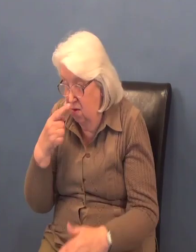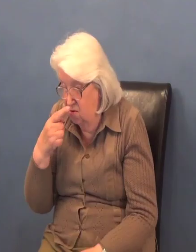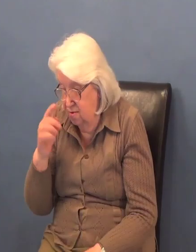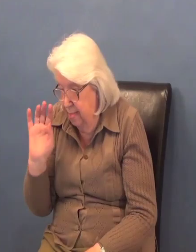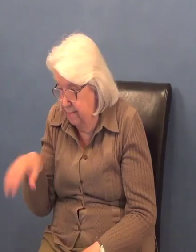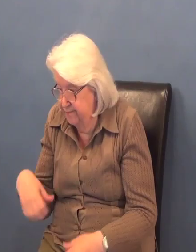Olsztyn...